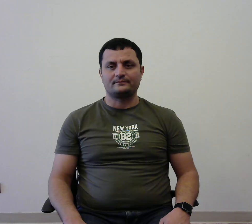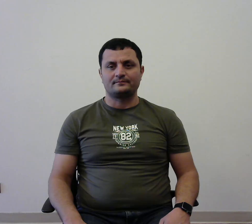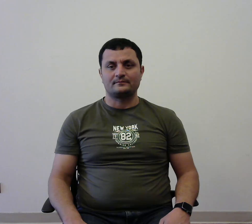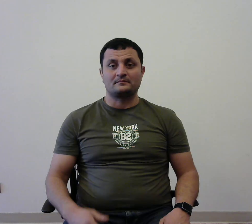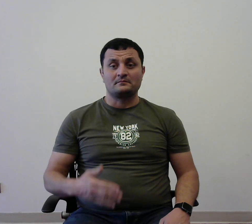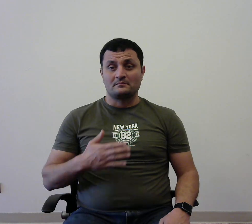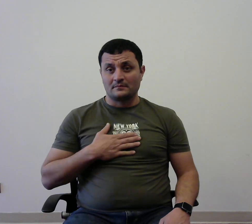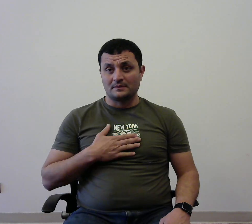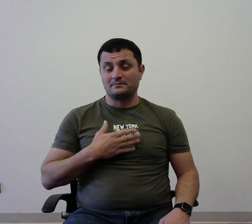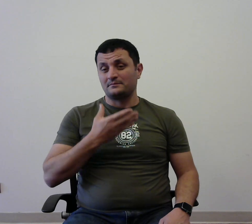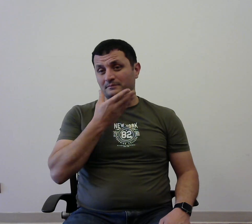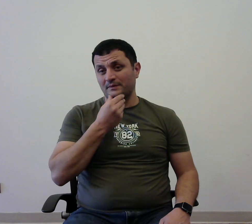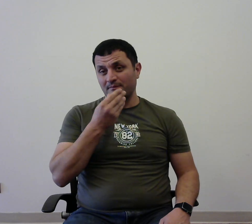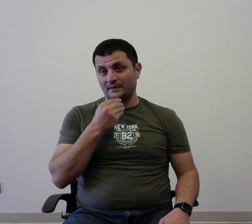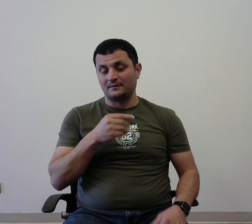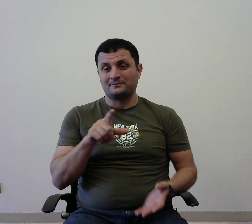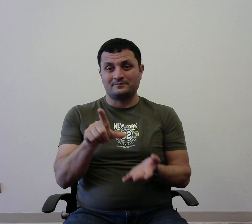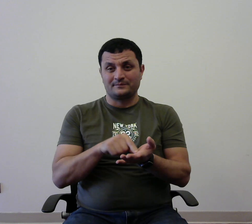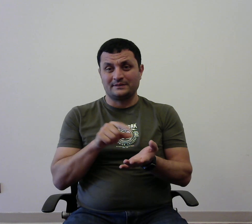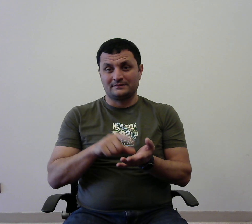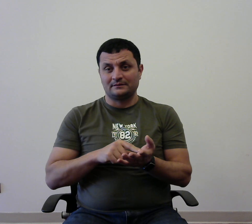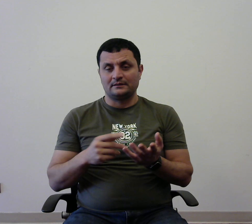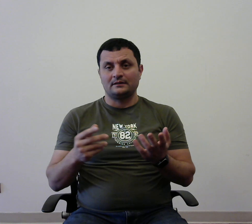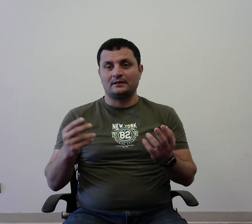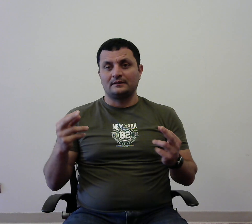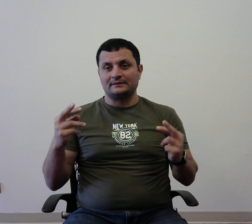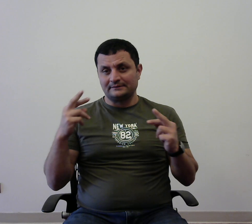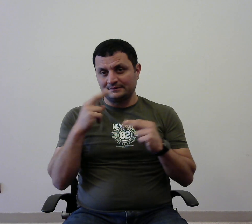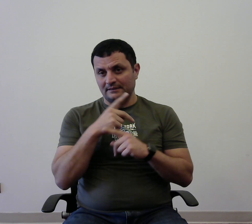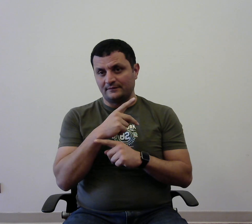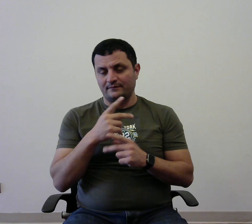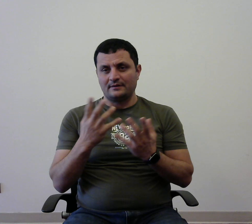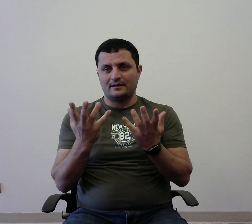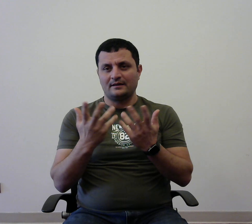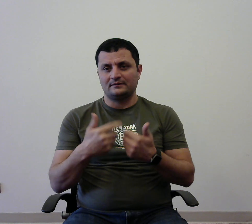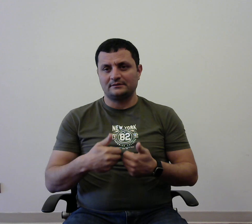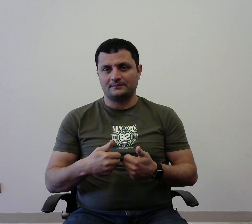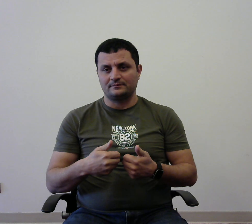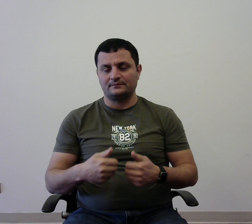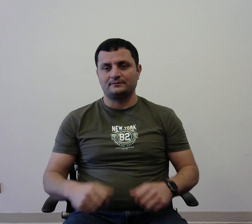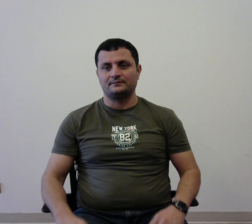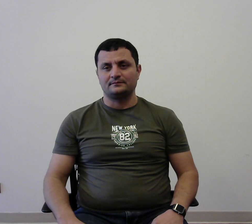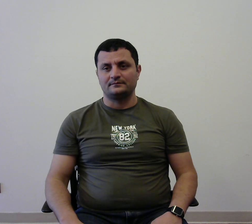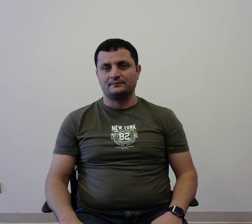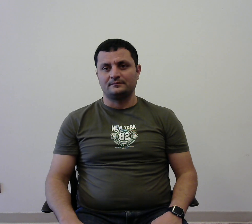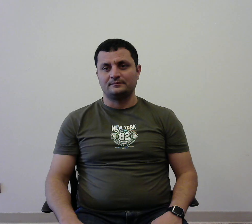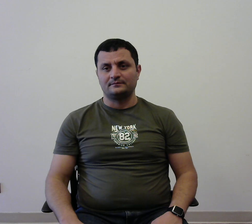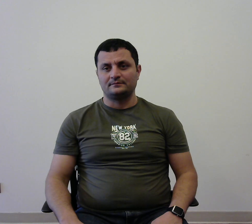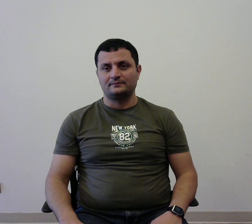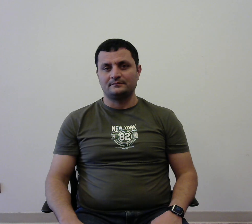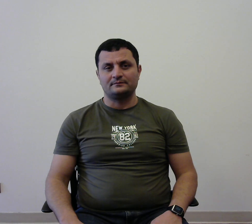Mənim babamın pensiyasını səhv hesablayıblar